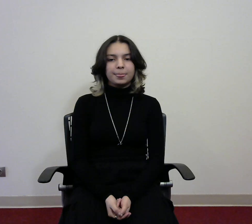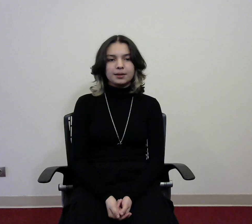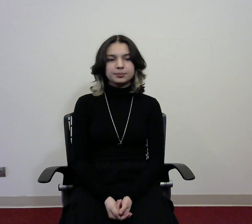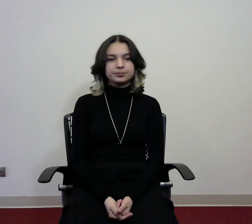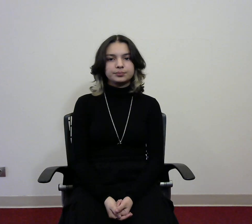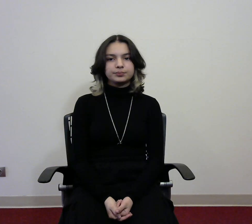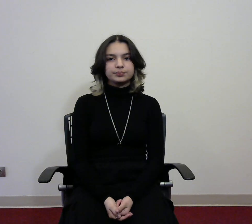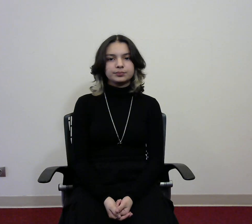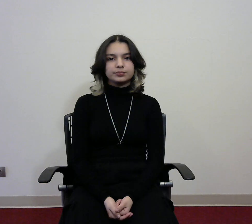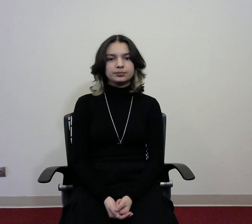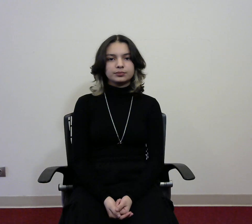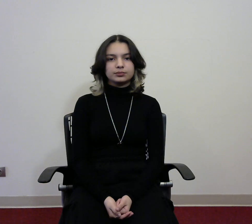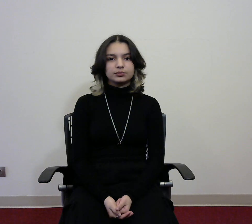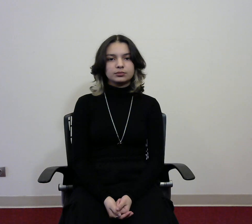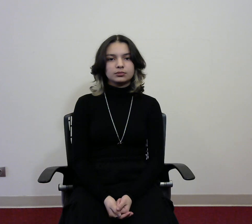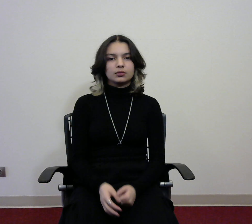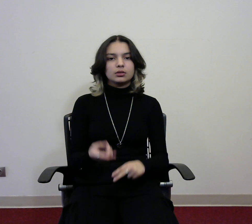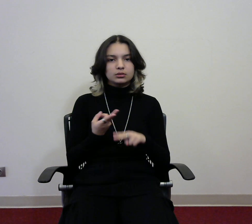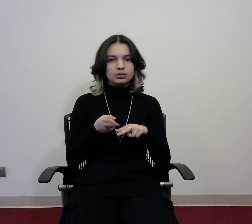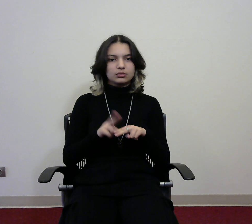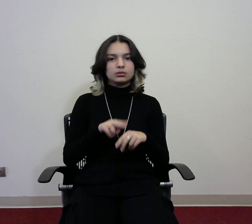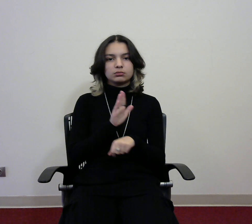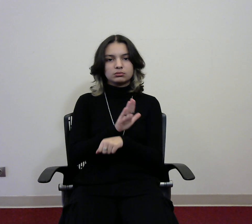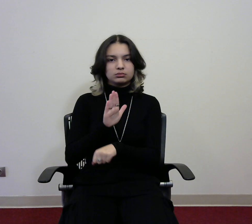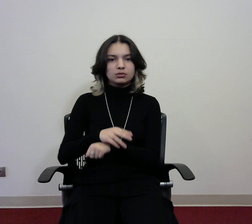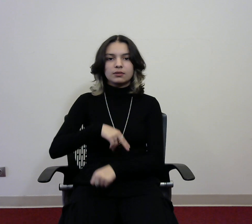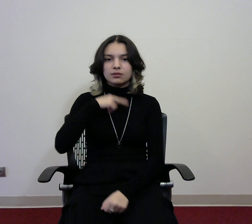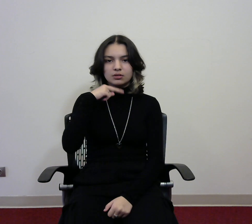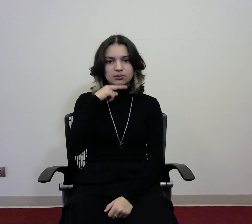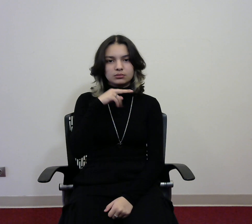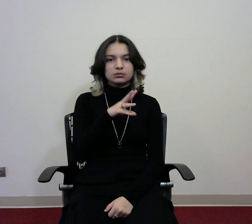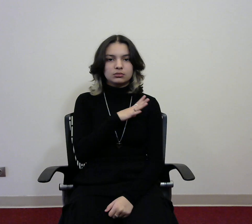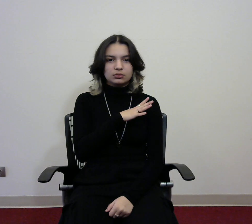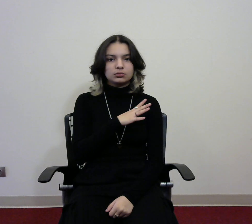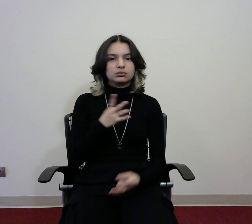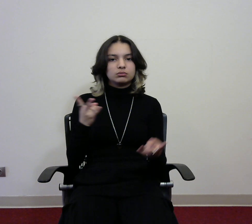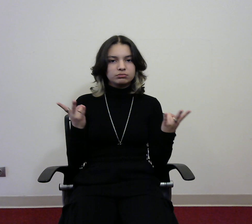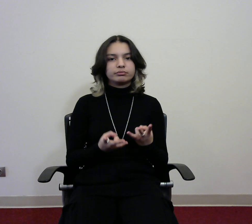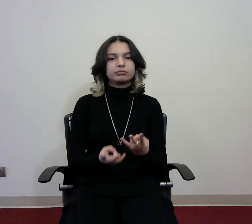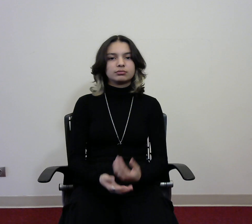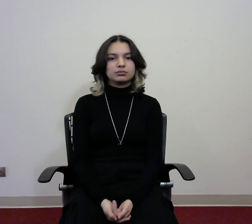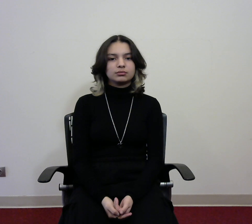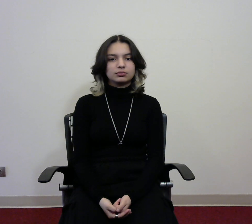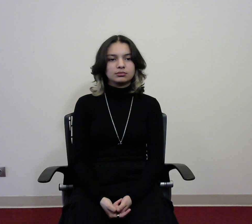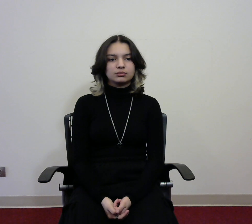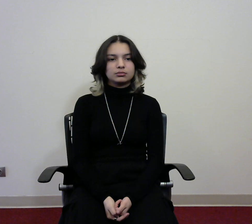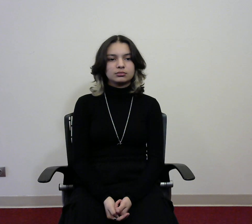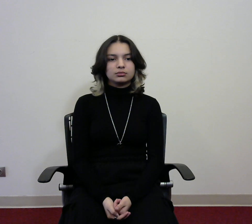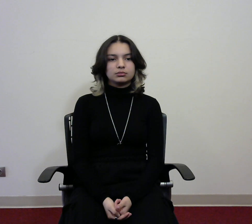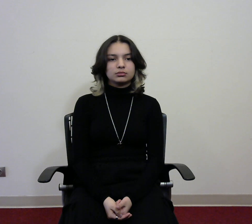Bu tapşırıqlarda diqqətli olmaq lazımdır